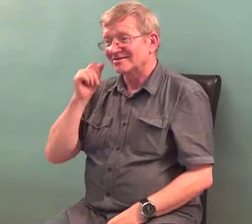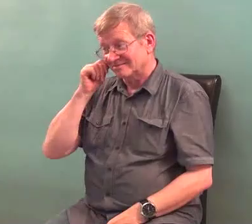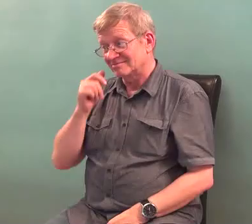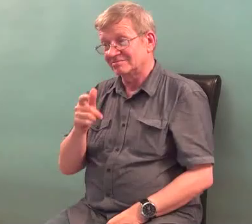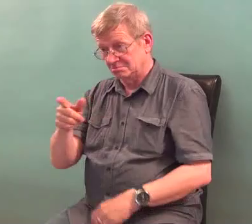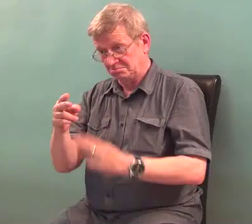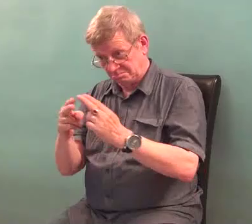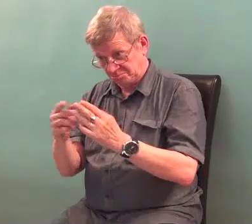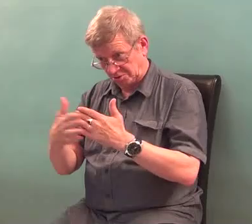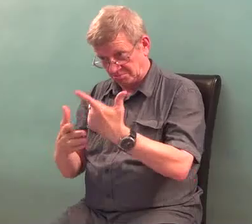Ty się umówisz we dwoje z żoną.